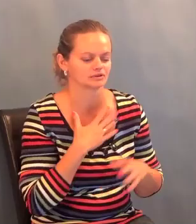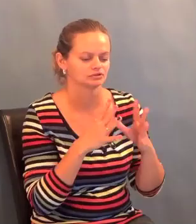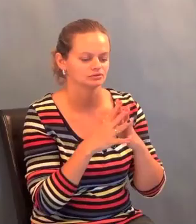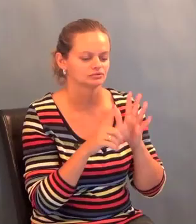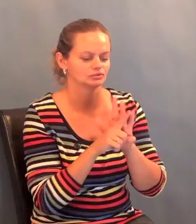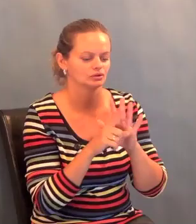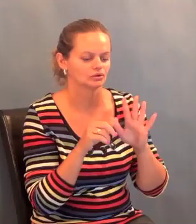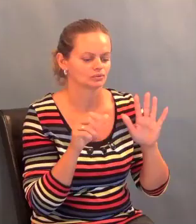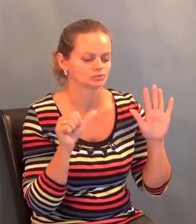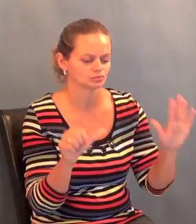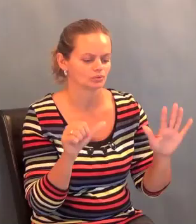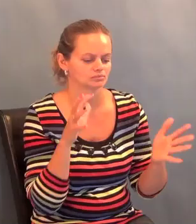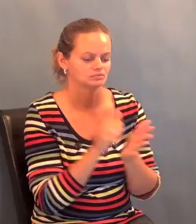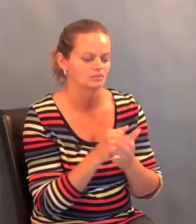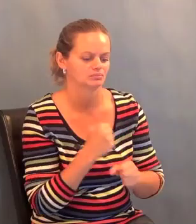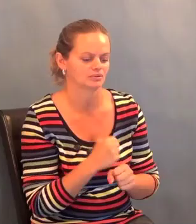Nie mogę, od dziesiątej do szóstej pracuję.